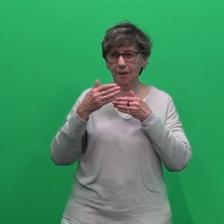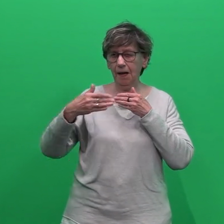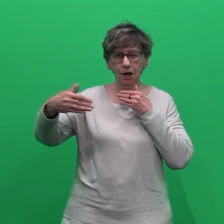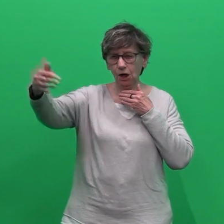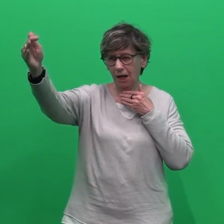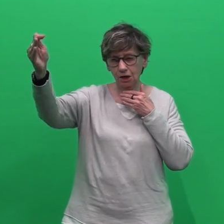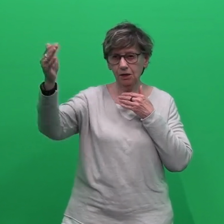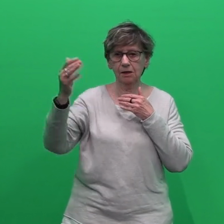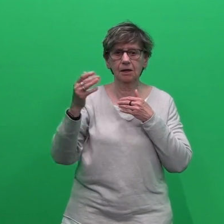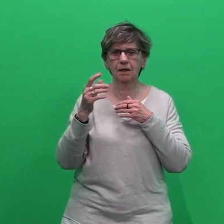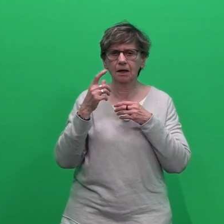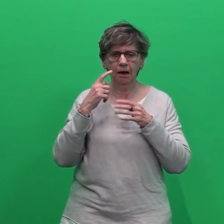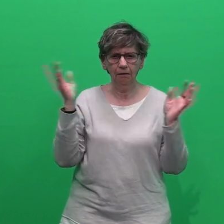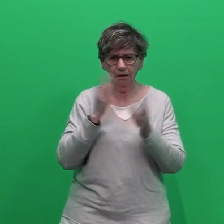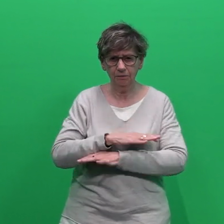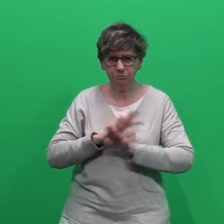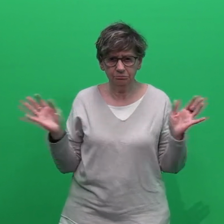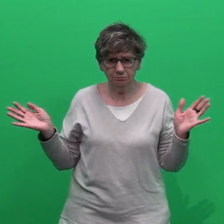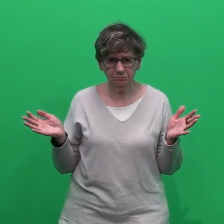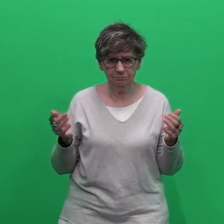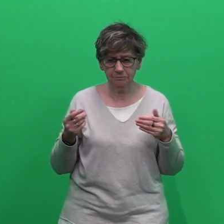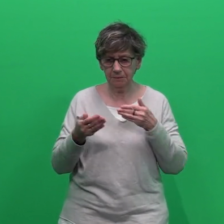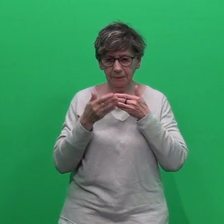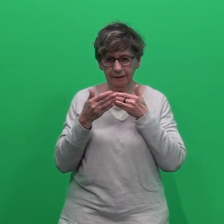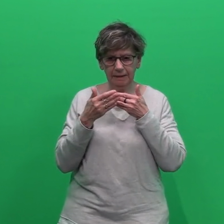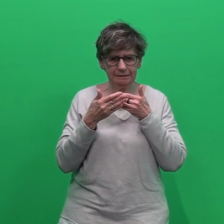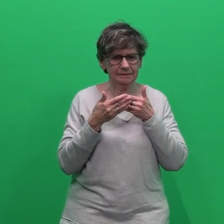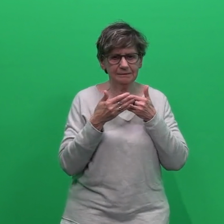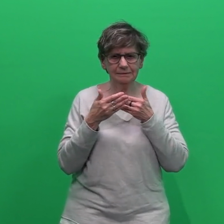De lluny no veig res de res, d'aprop sí.